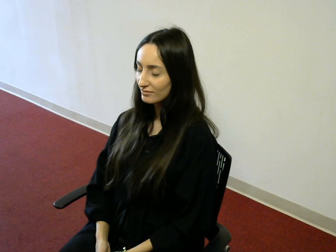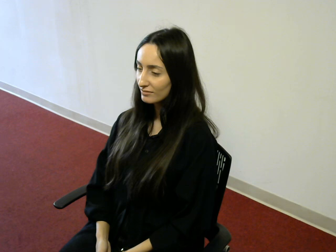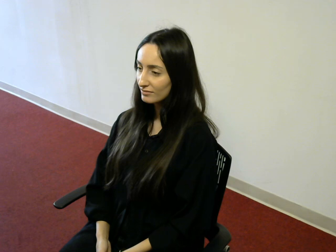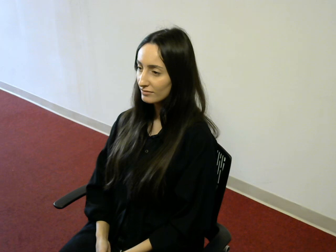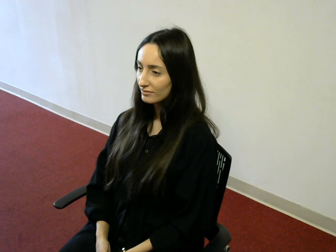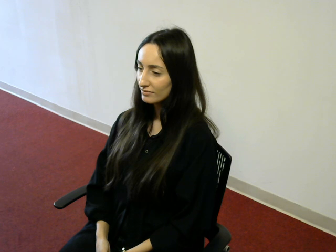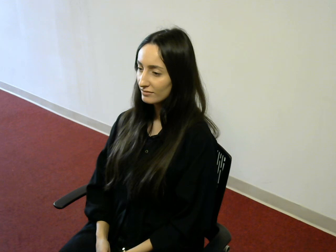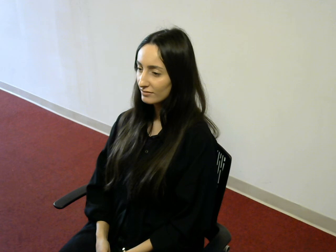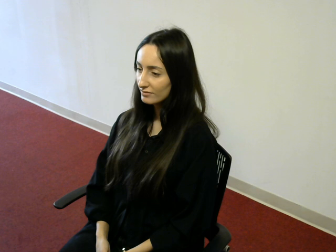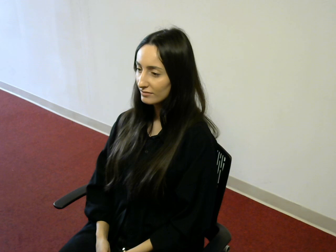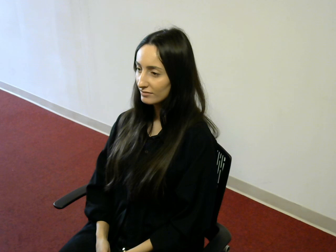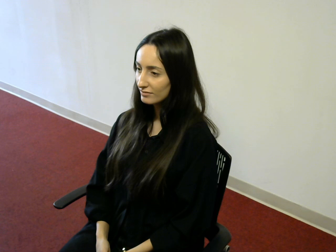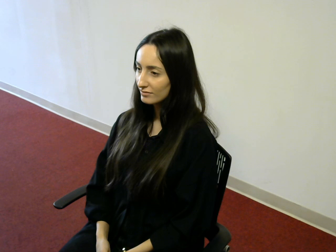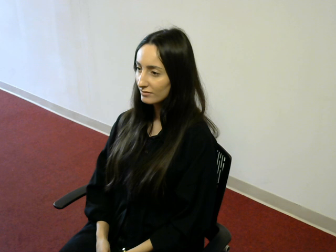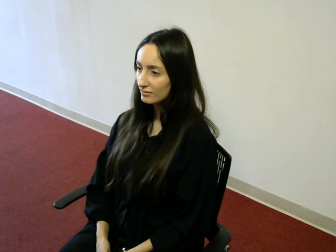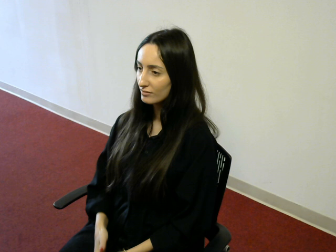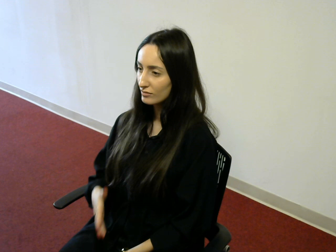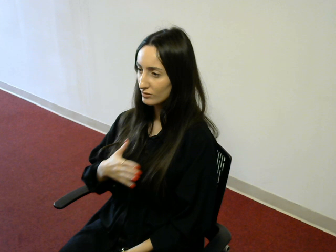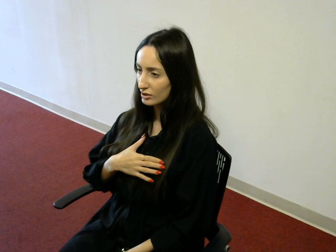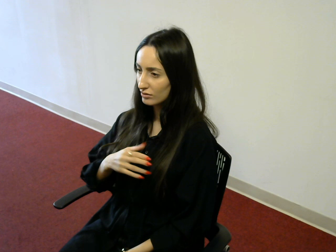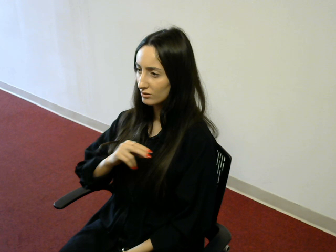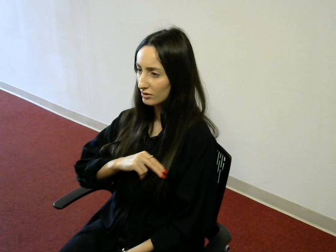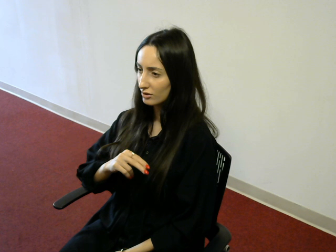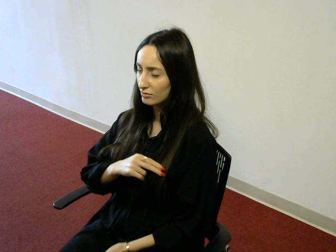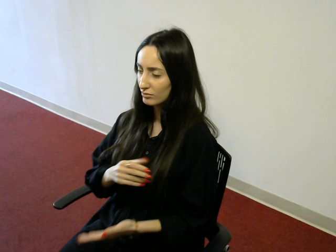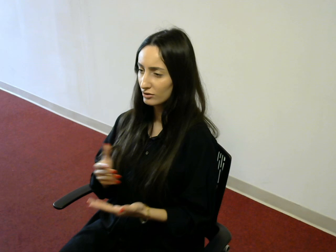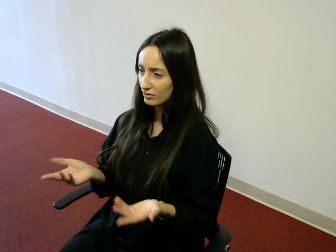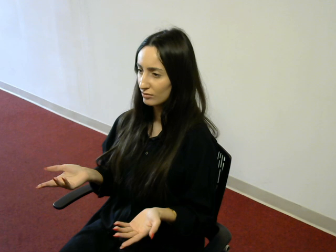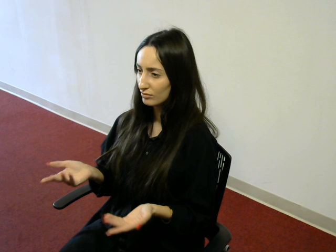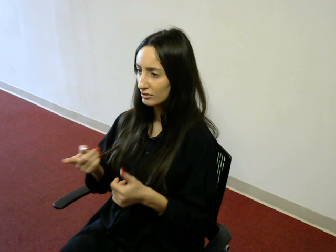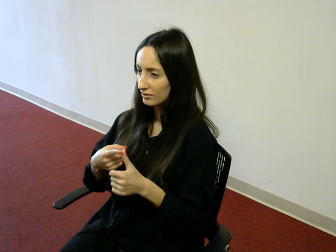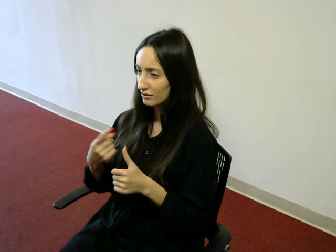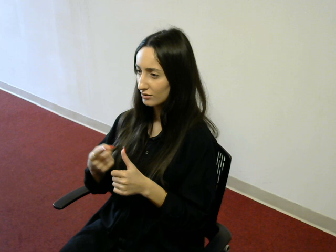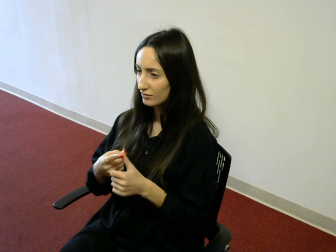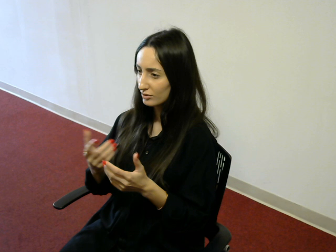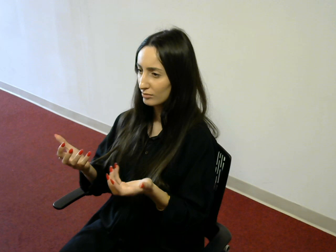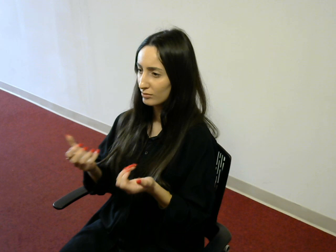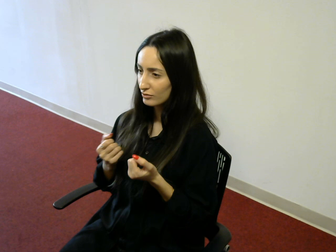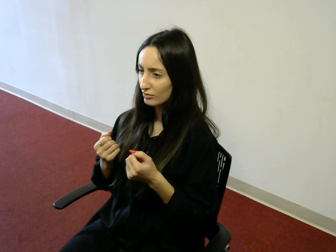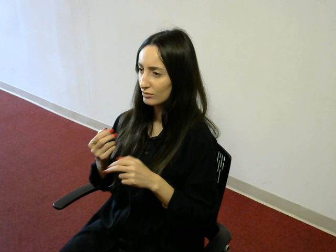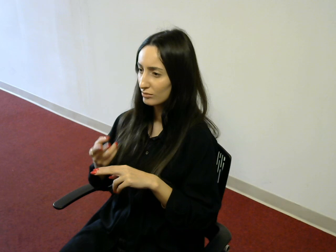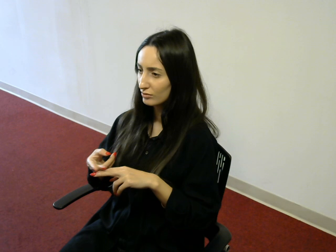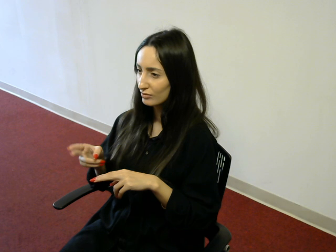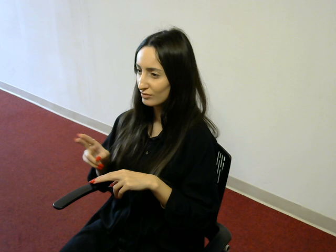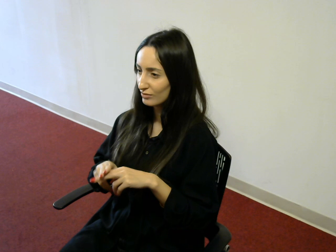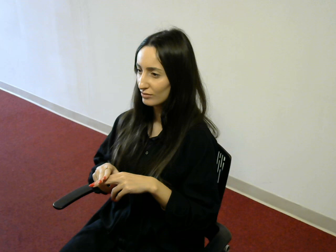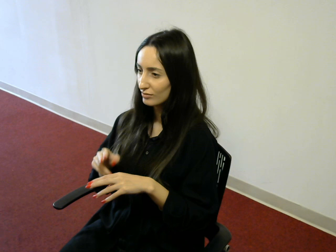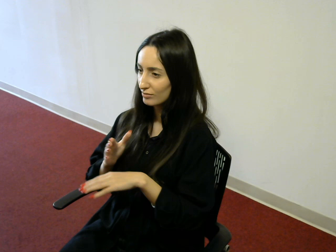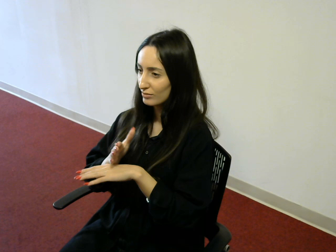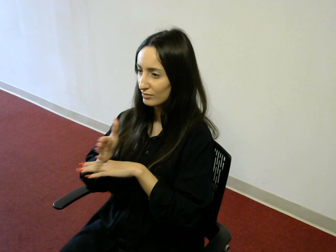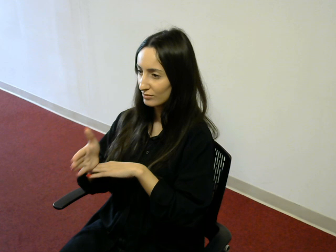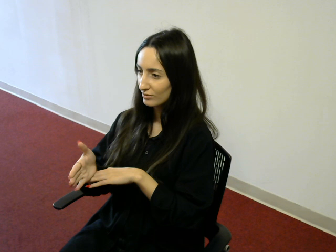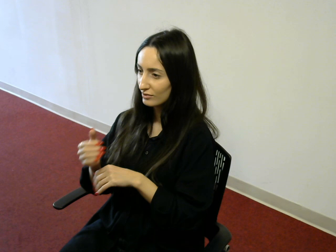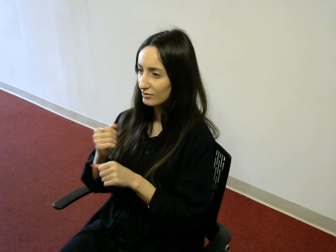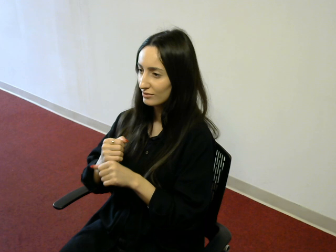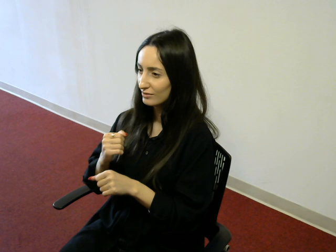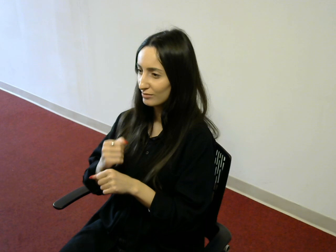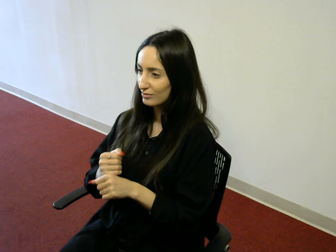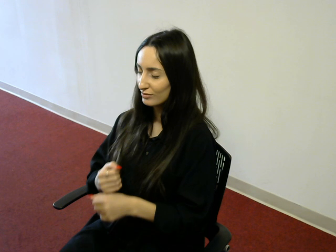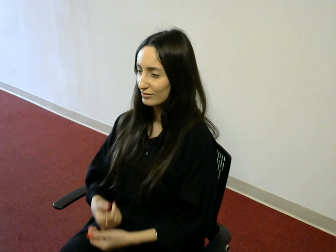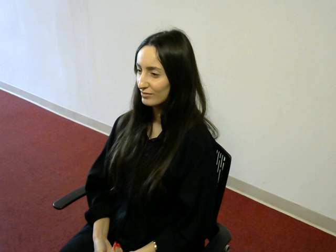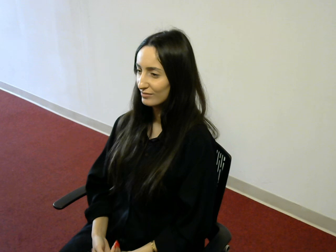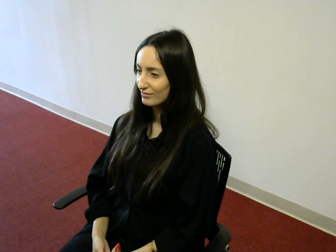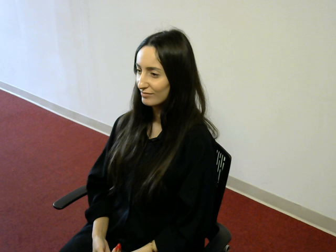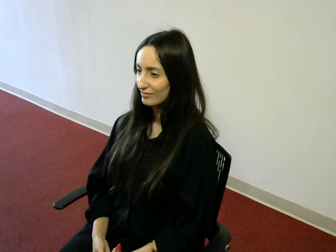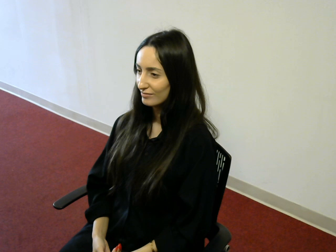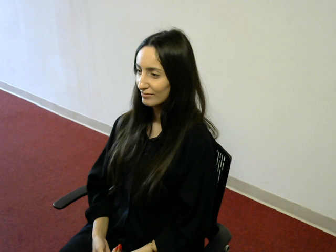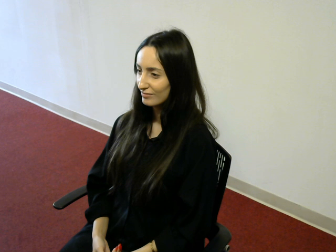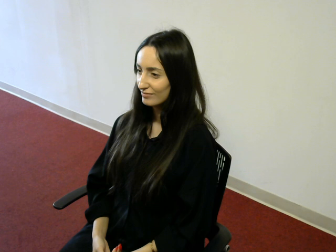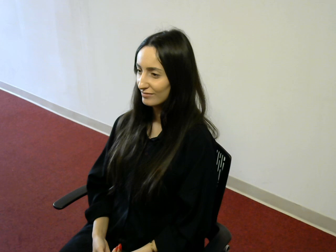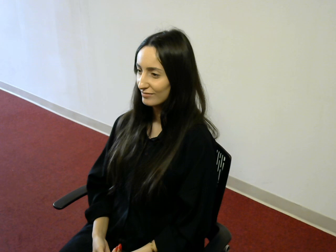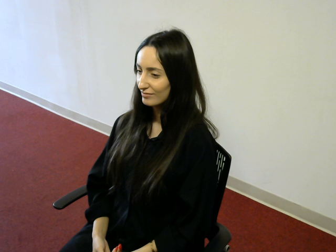Mən işsiz adı almaq üçün müraciət edirəm